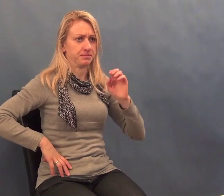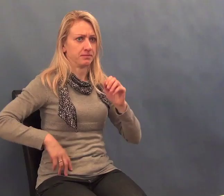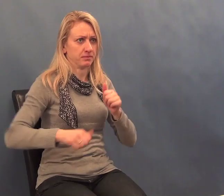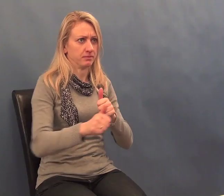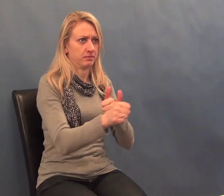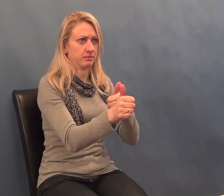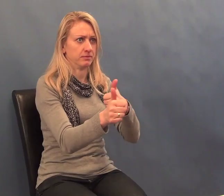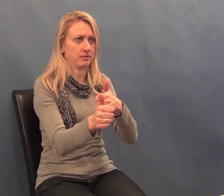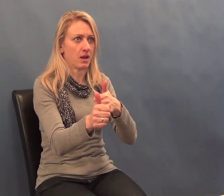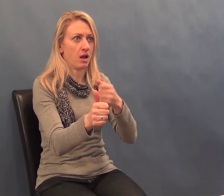Idzie za nim.